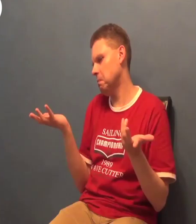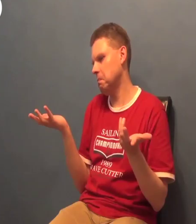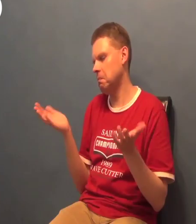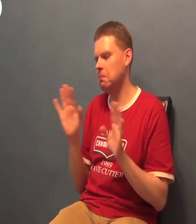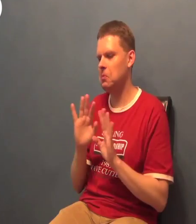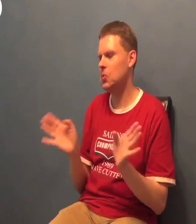Koniec.